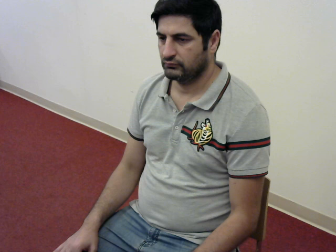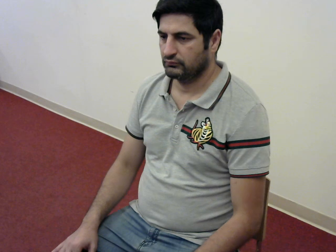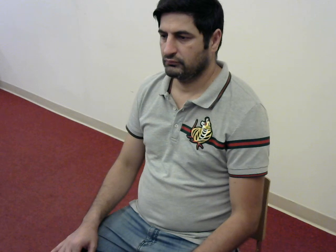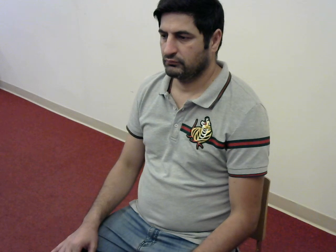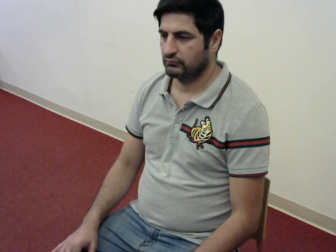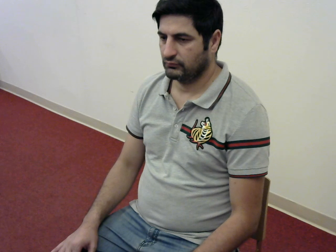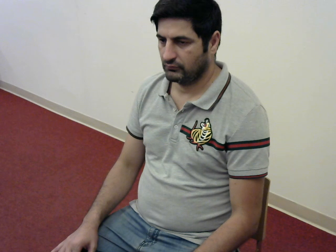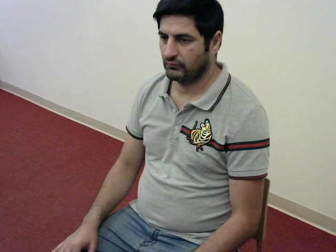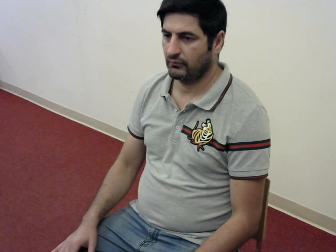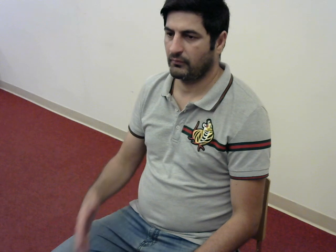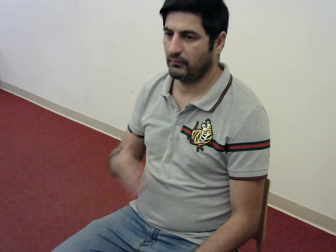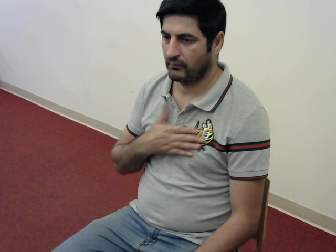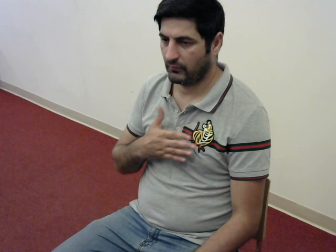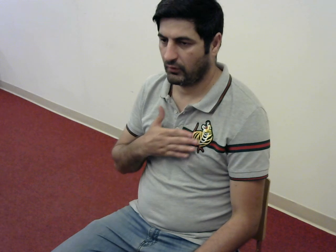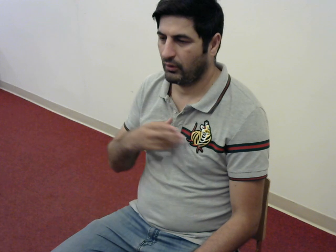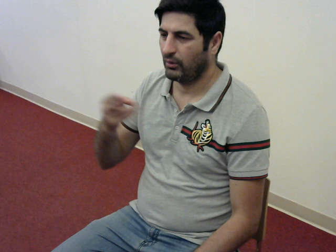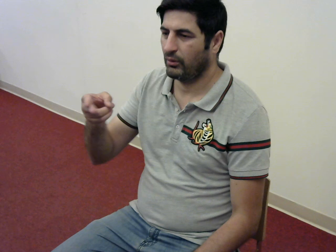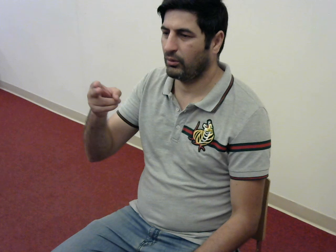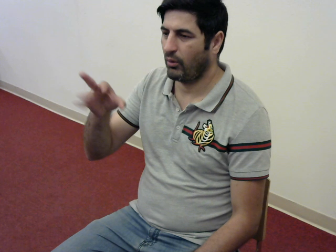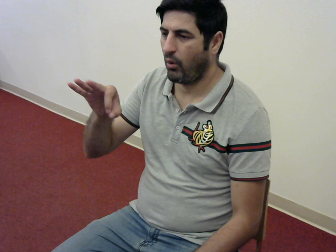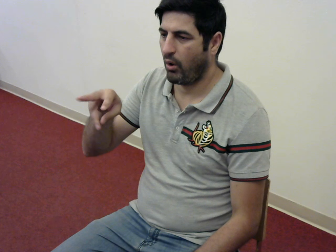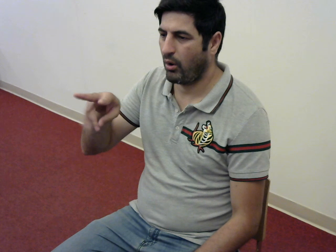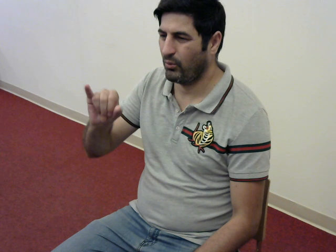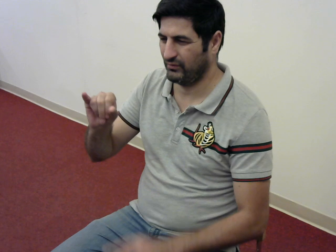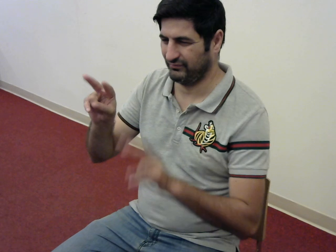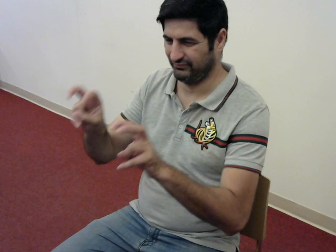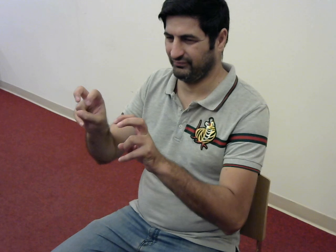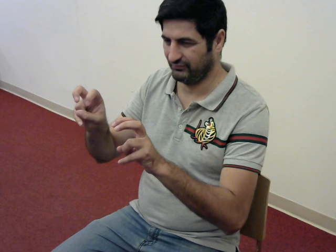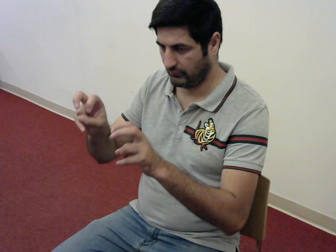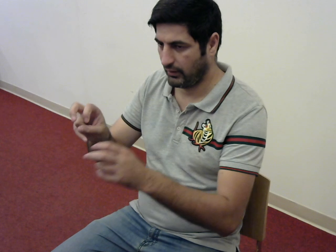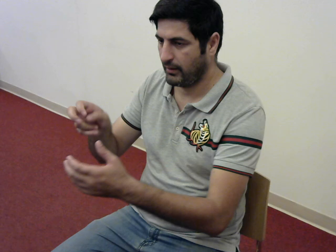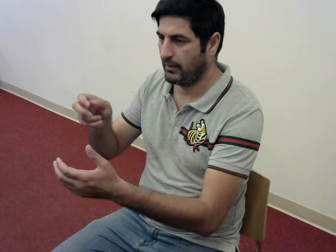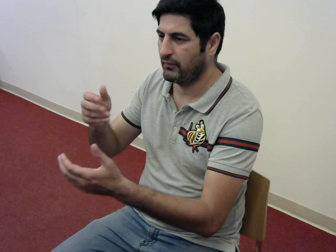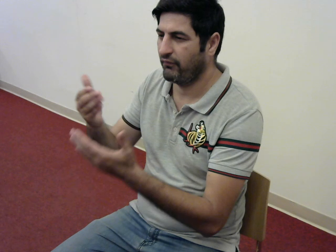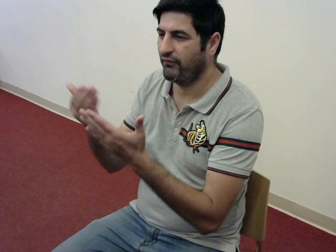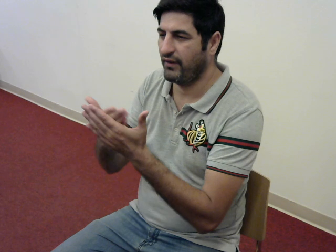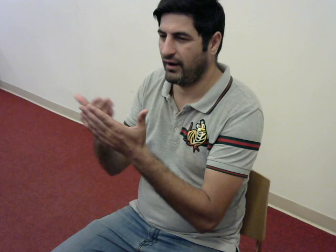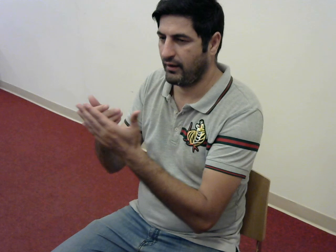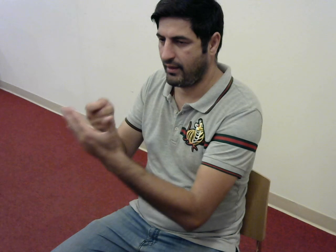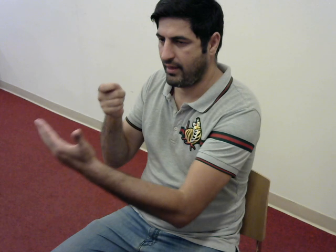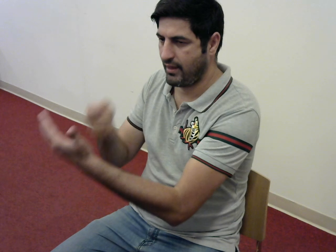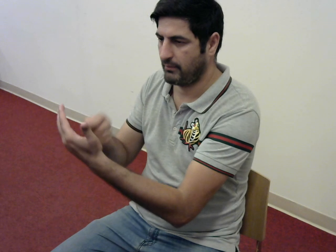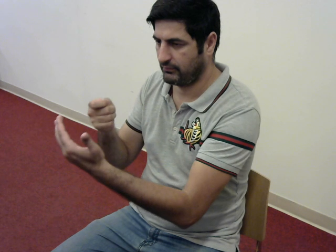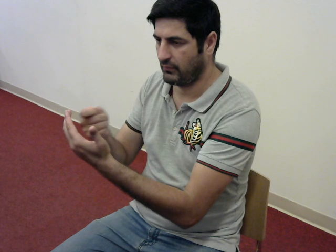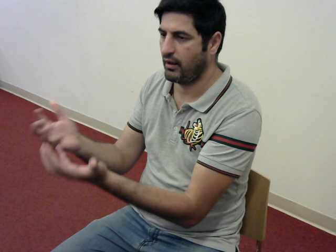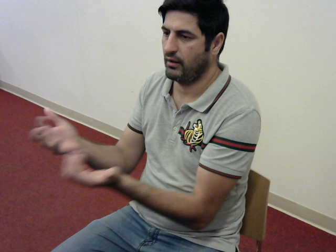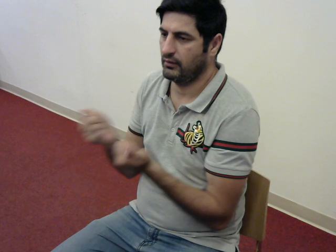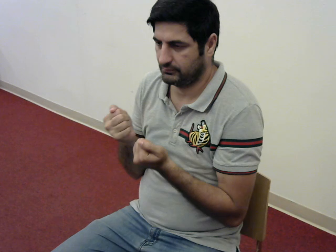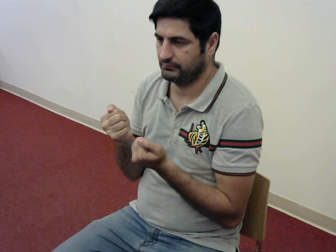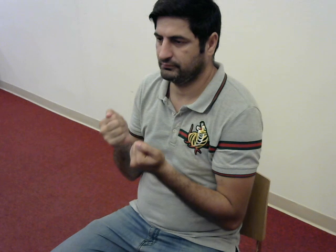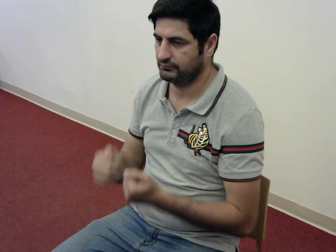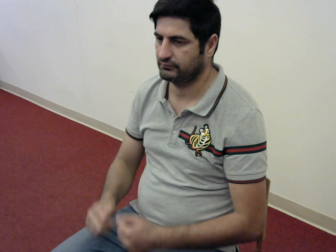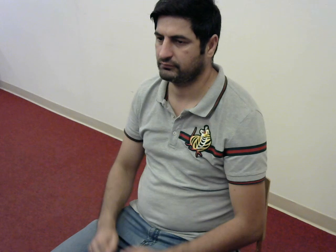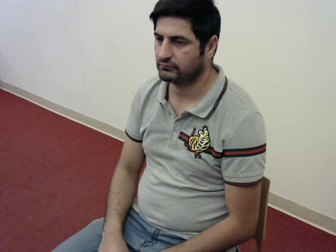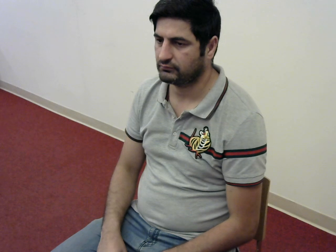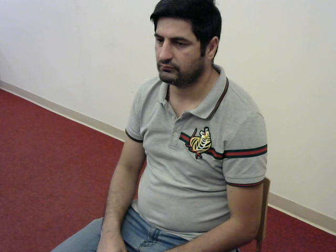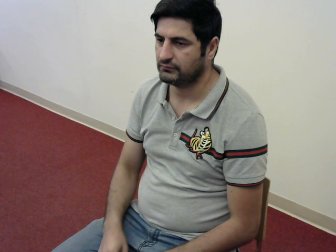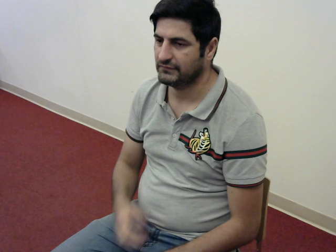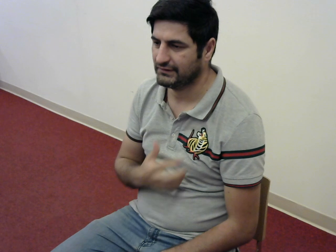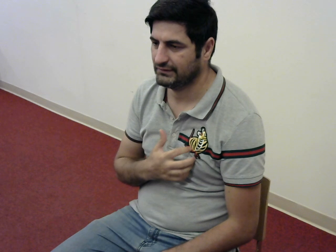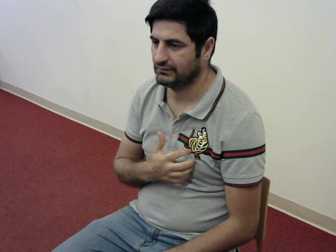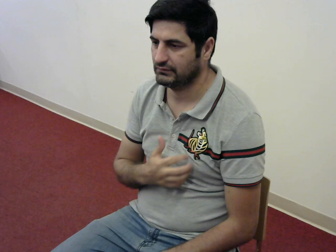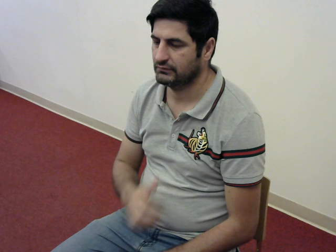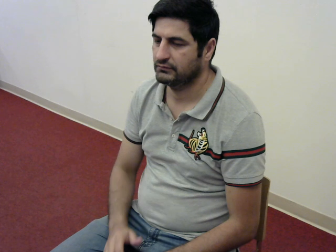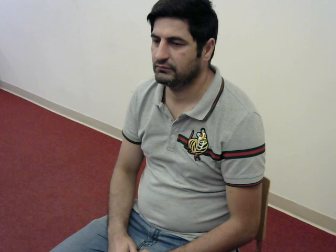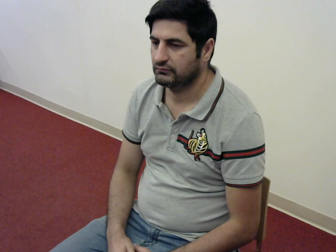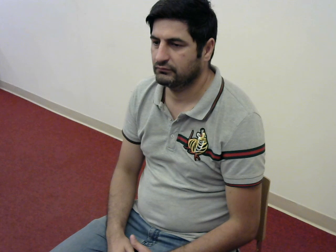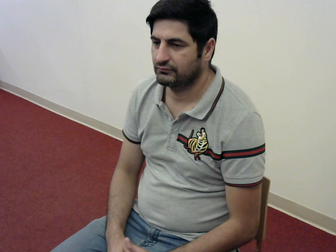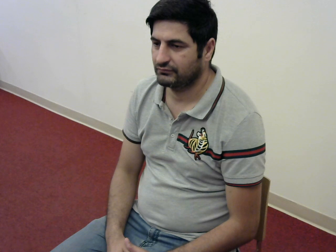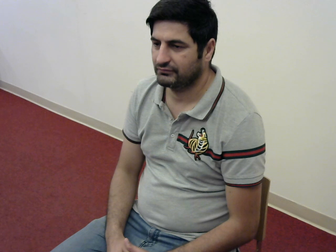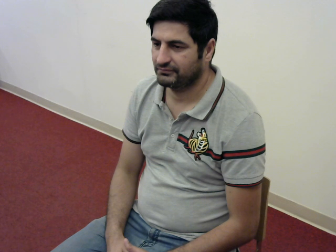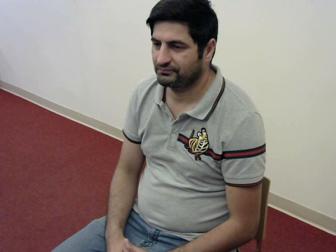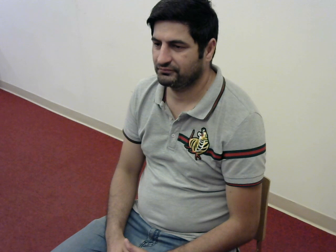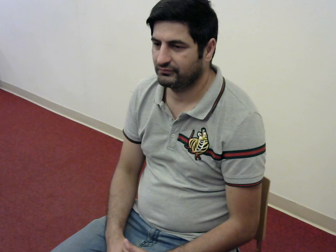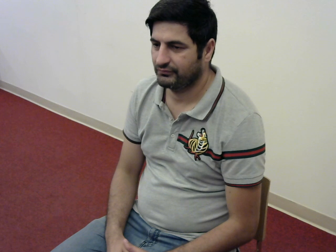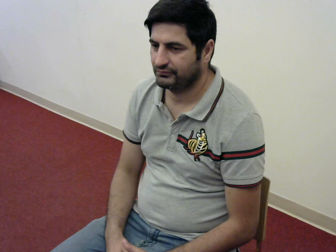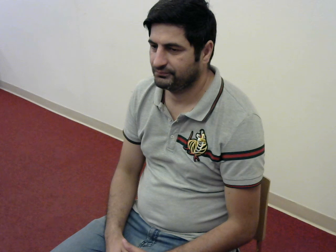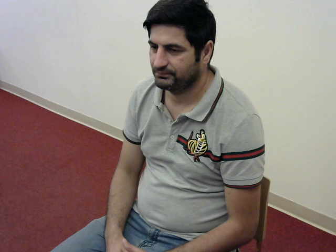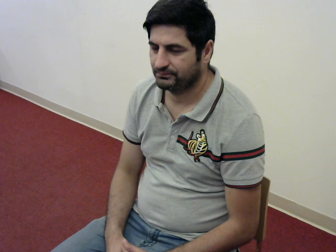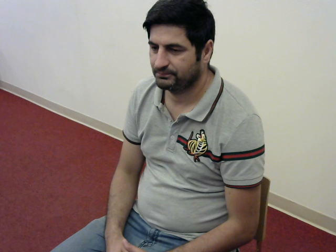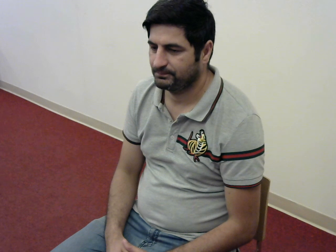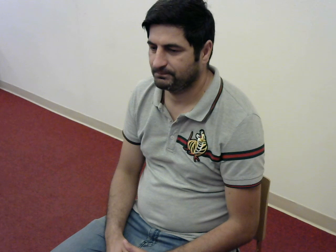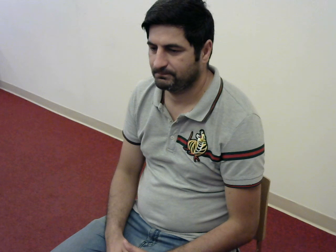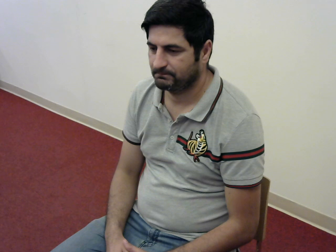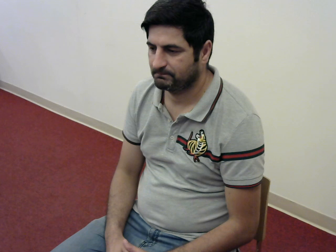Mən "Dolu" filminə bilet almaq istəyirəm